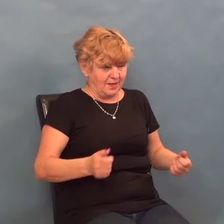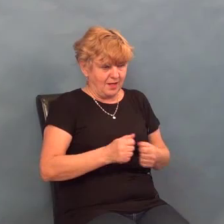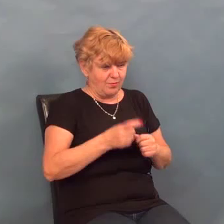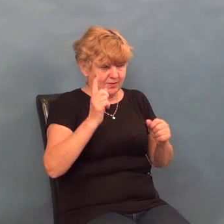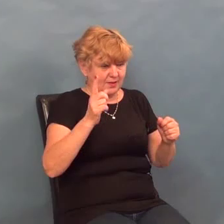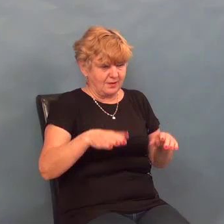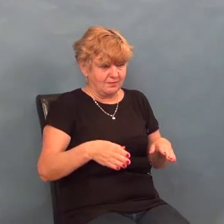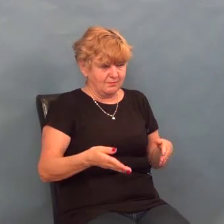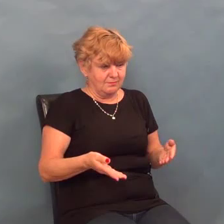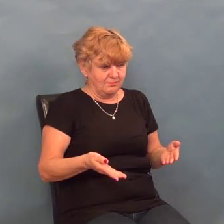Albo zakaz pływania.